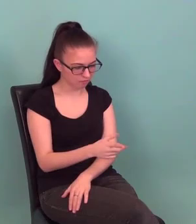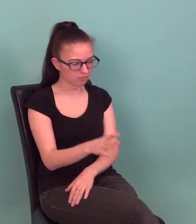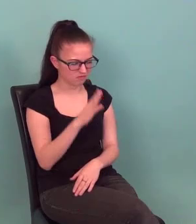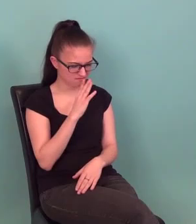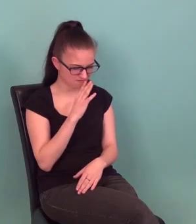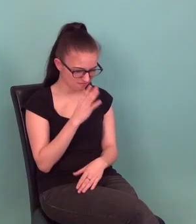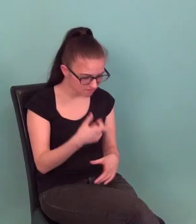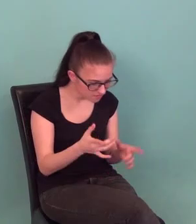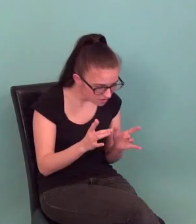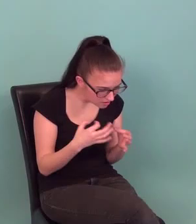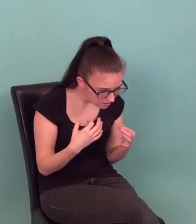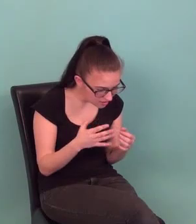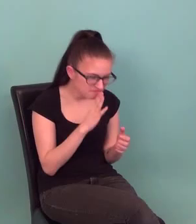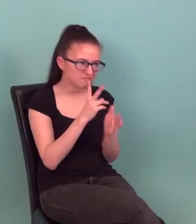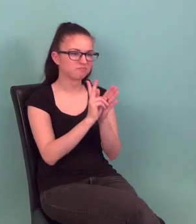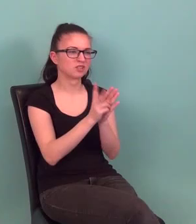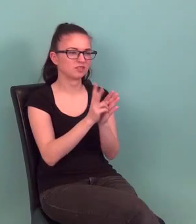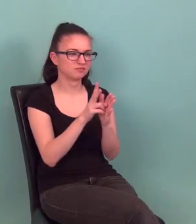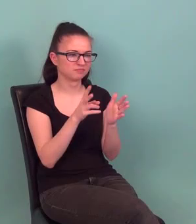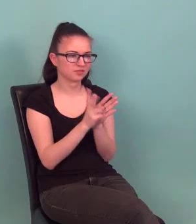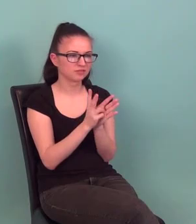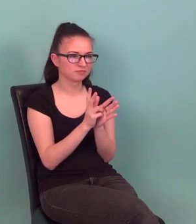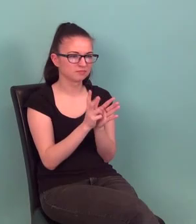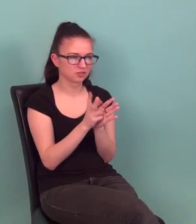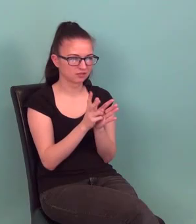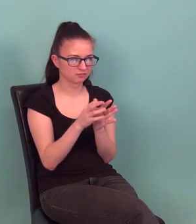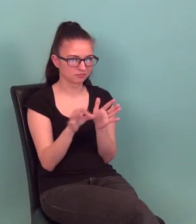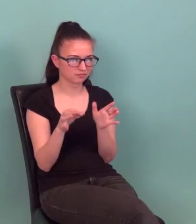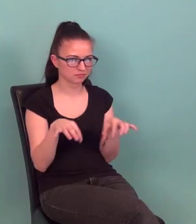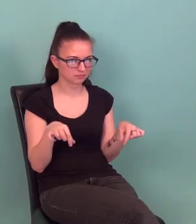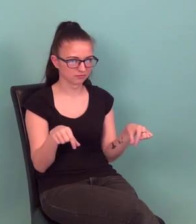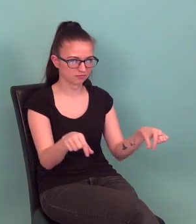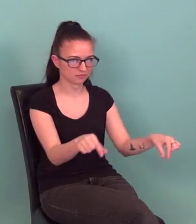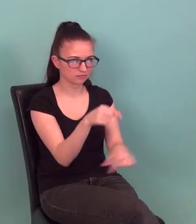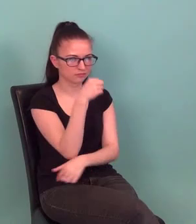Dziwnie to jest, podobne do specjalnego pociągu na torze.